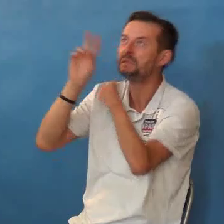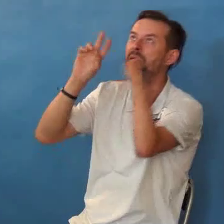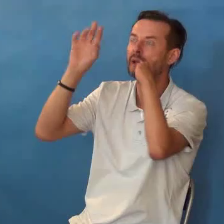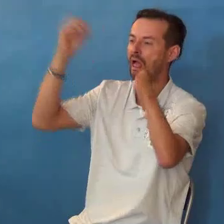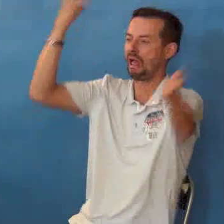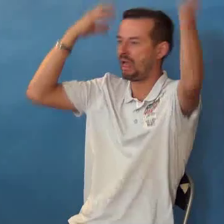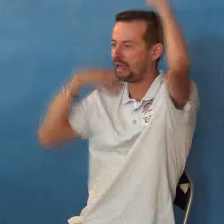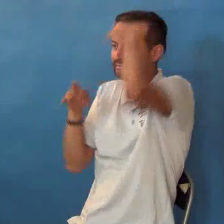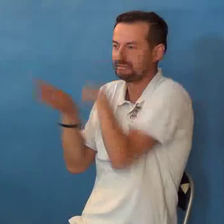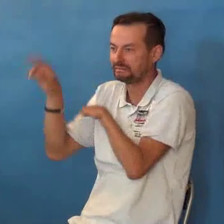Ucieka.